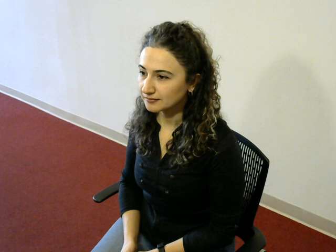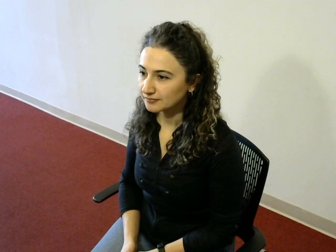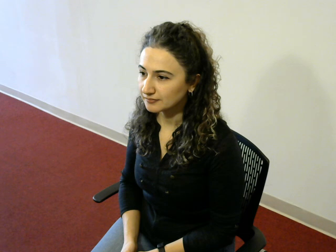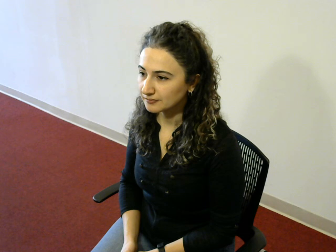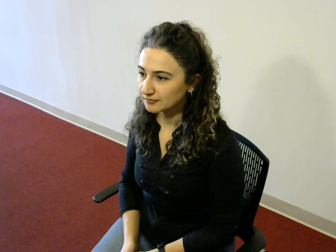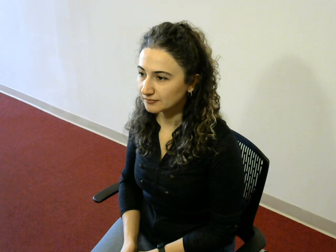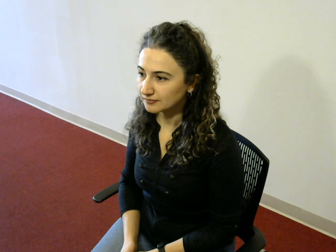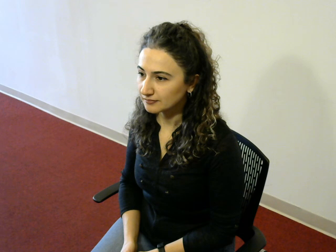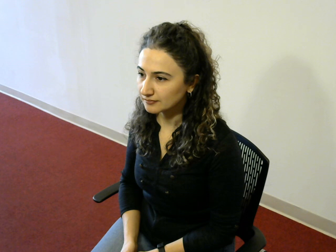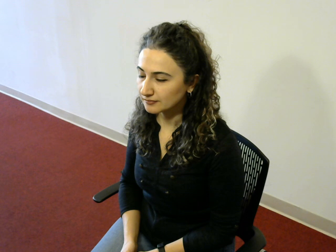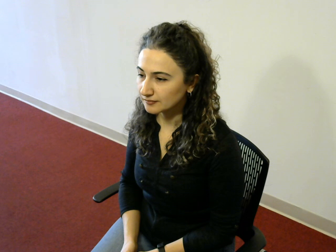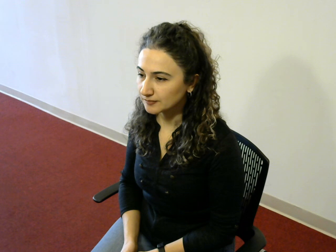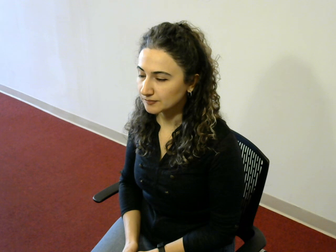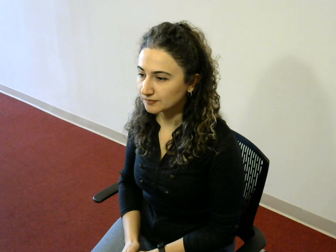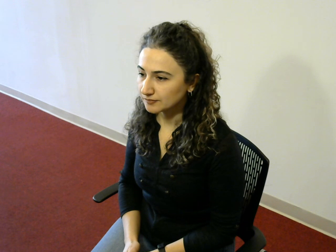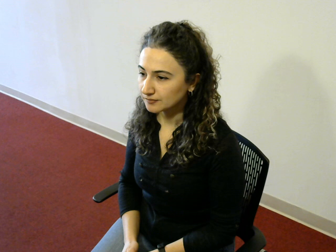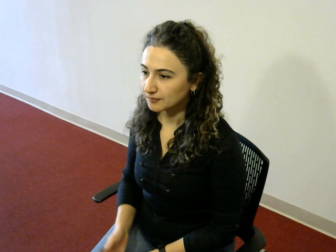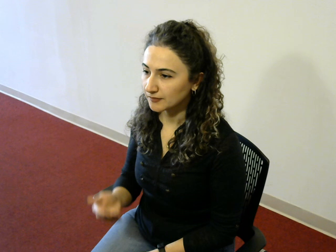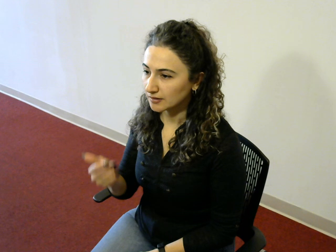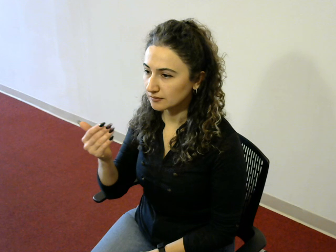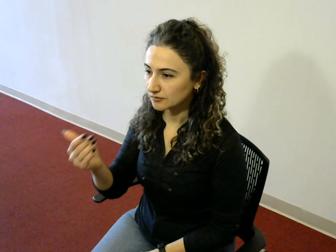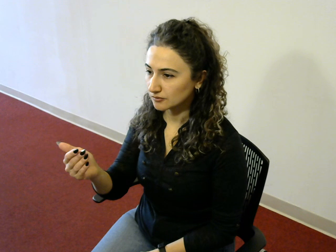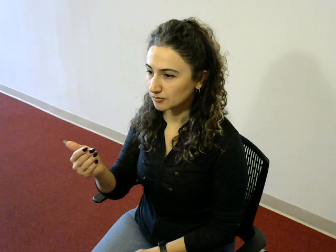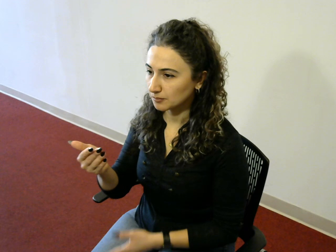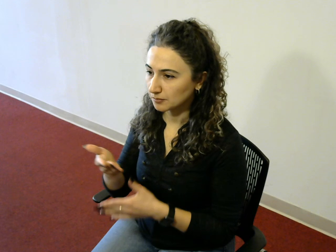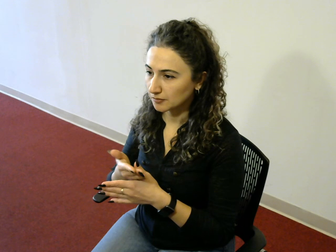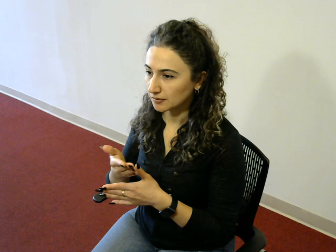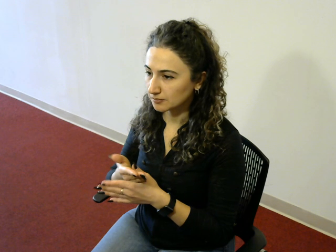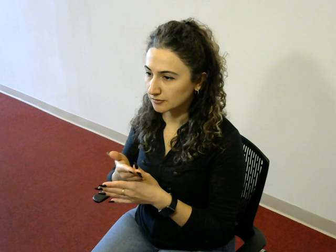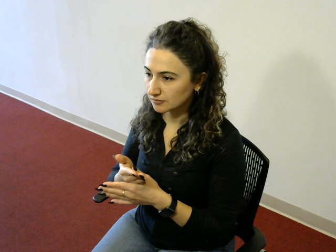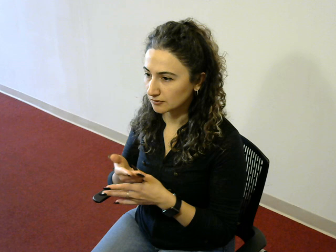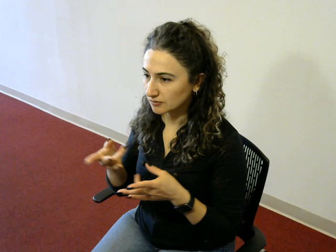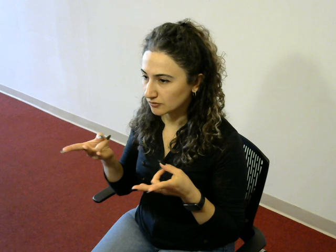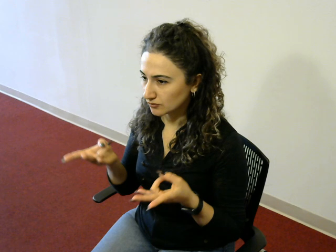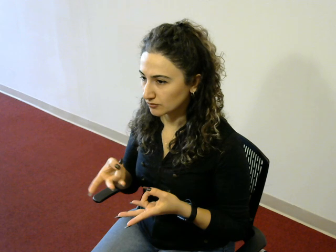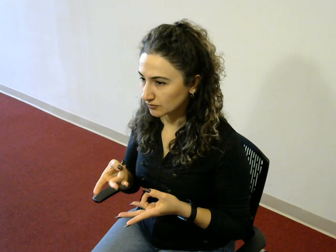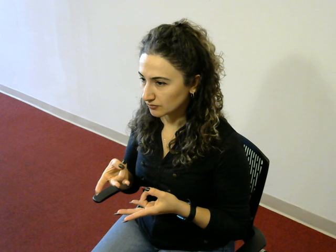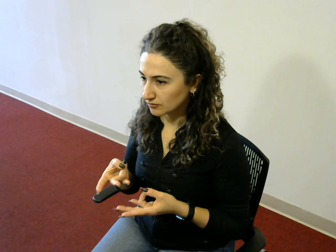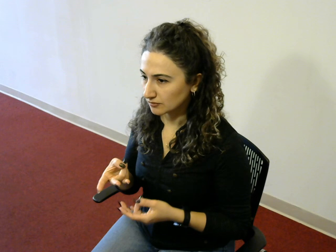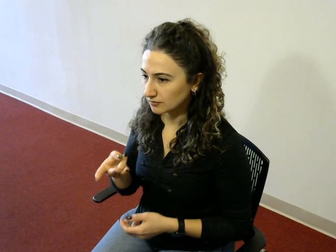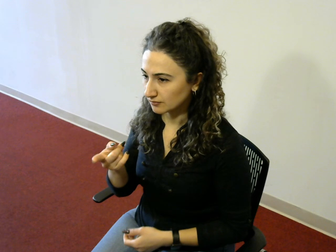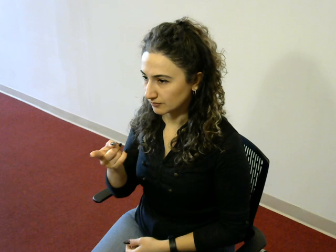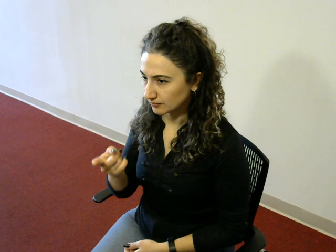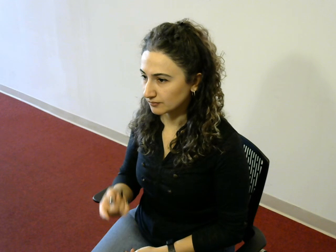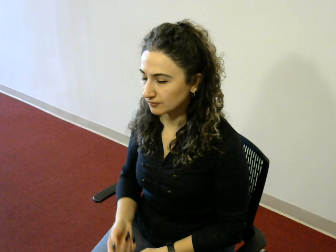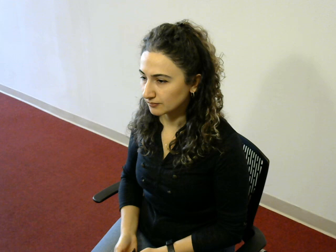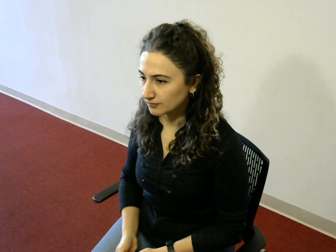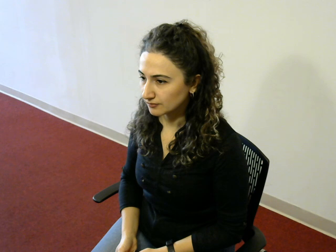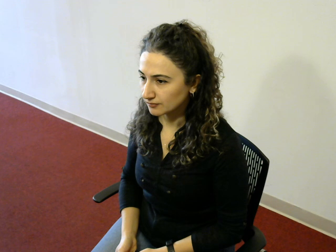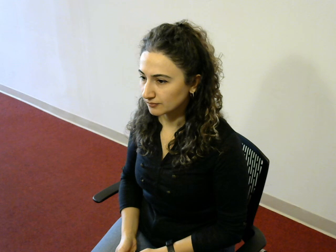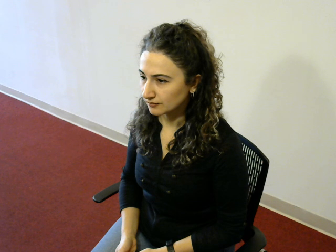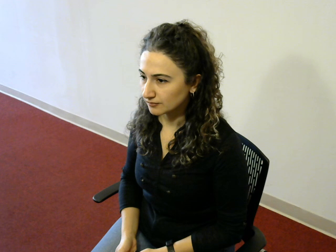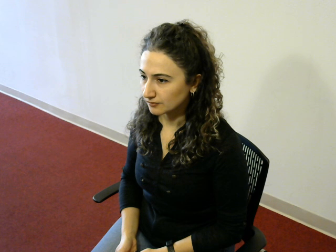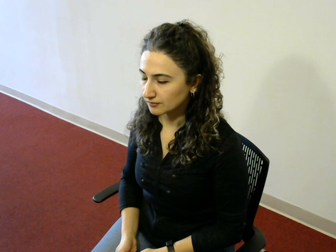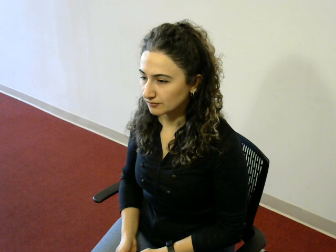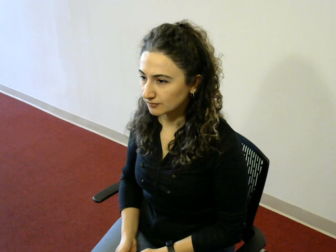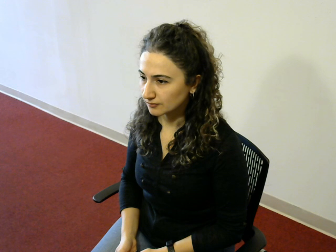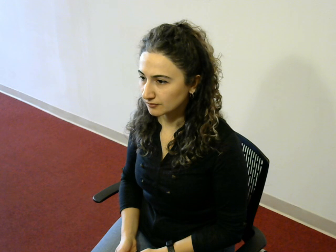Sizə kömək lazımdır mı?